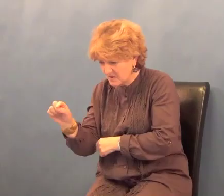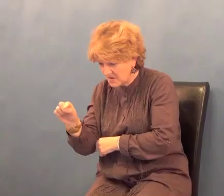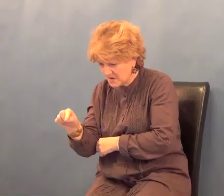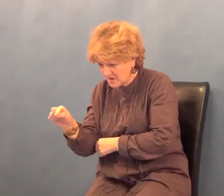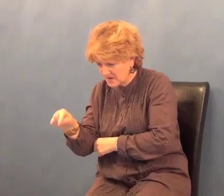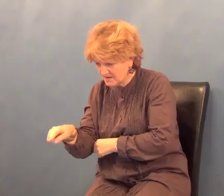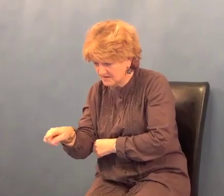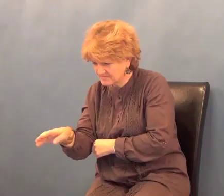Kółeczko?